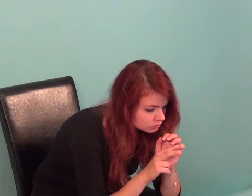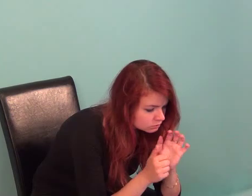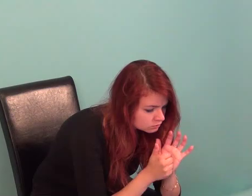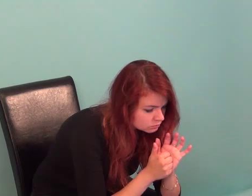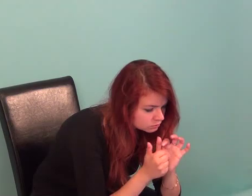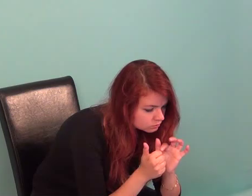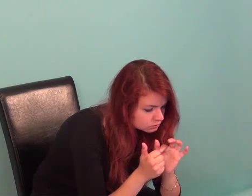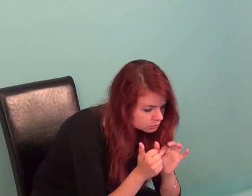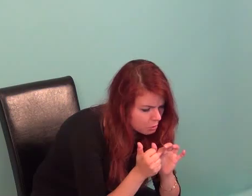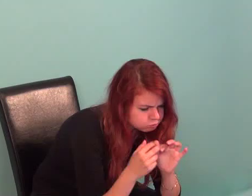Szesnasta, siedemnasta, osiemnasta.